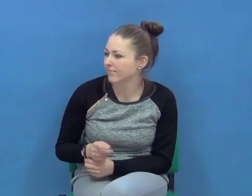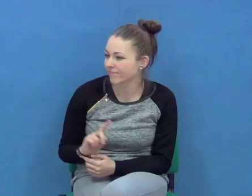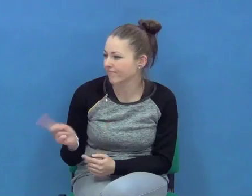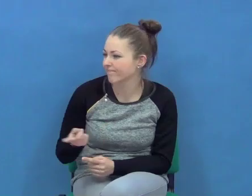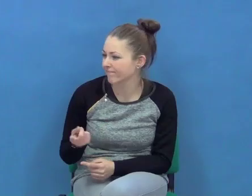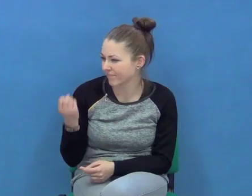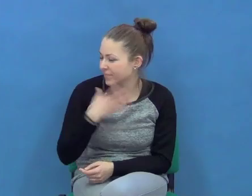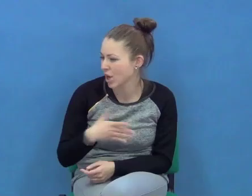Nie wolno, bo to brzydko.